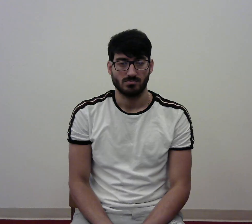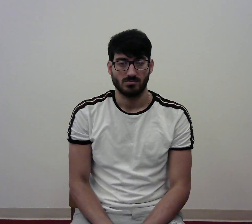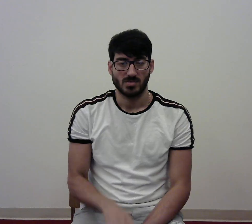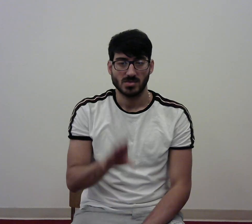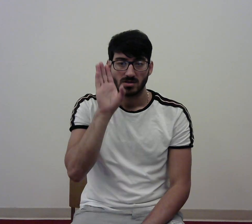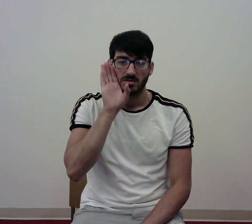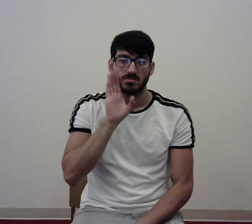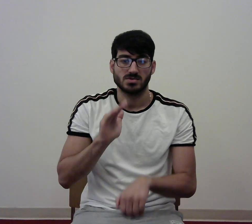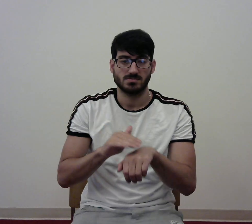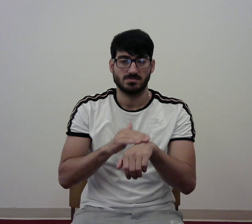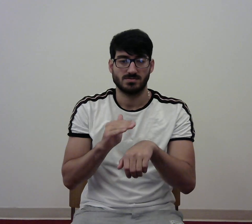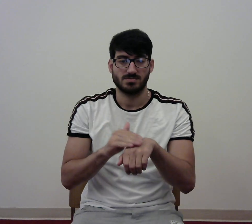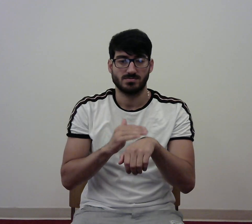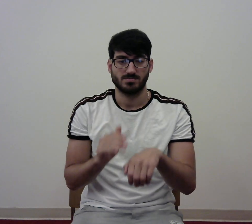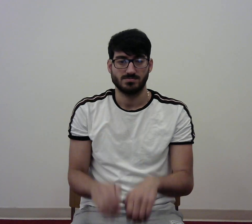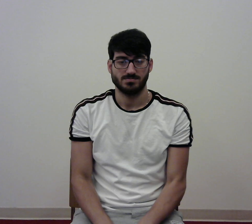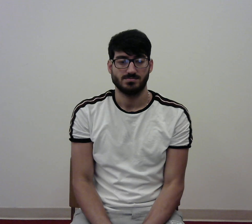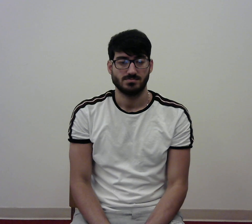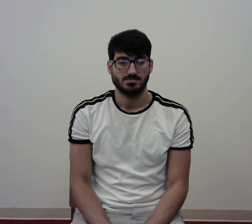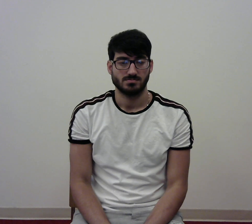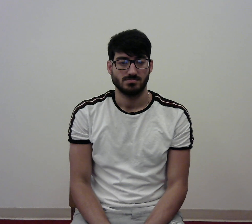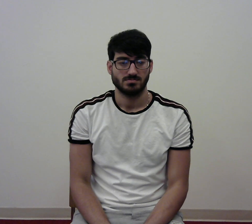Sabahınız xeyir